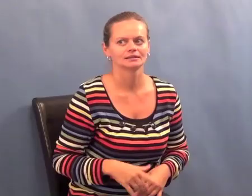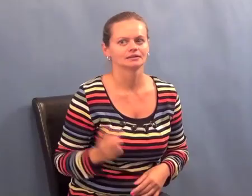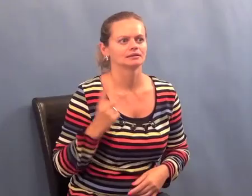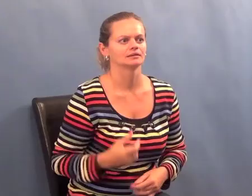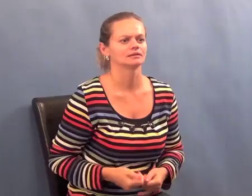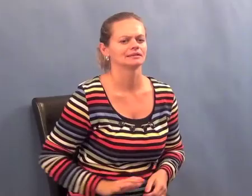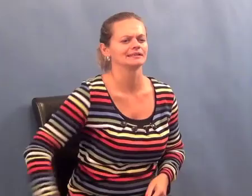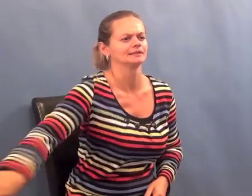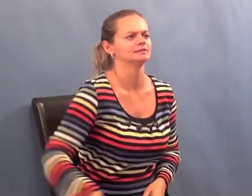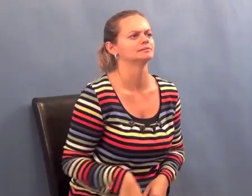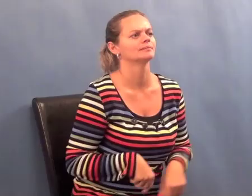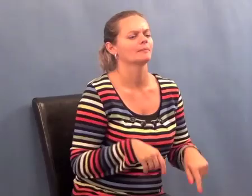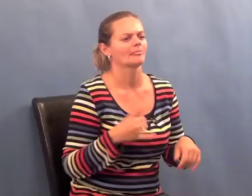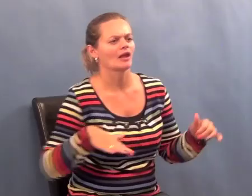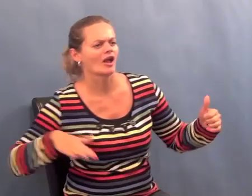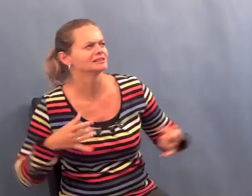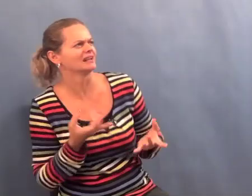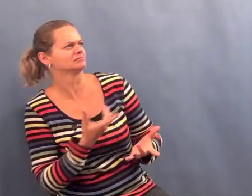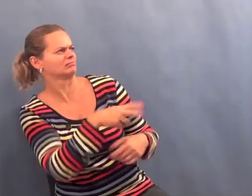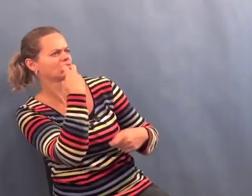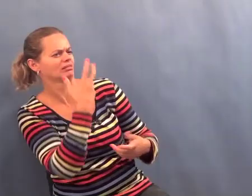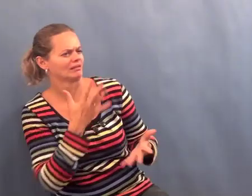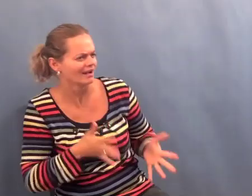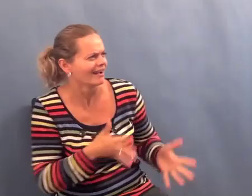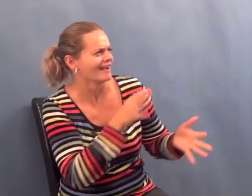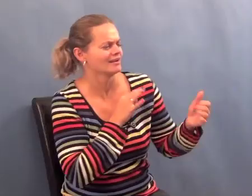Charlie odgania chłopca, a ten niezadowolony co chwila podbiega znowu.